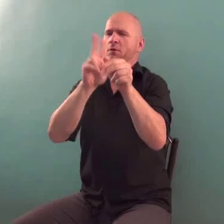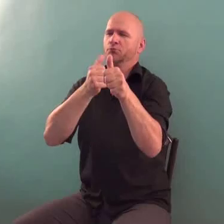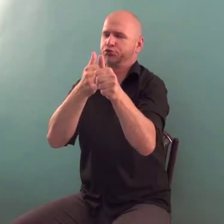Idzie za nimi.